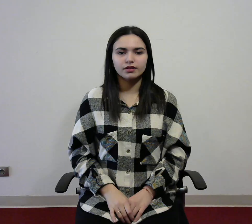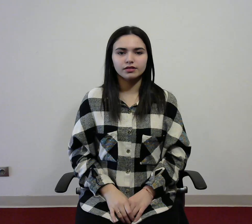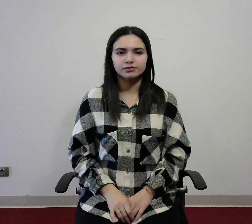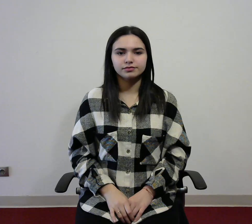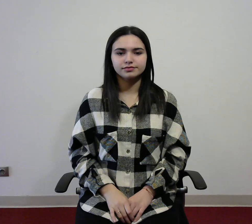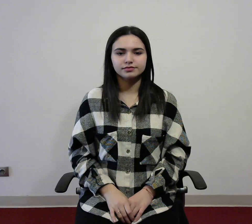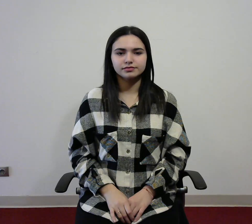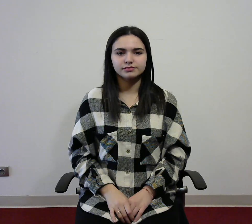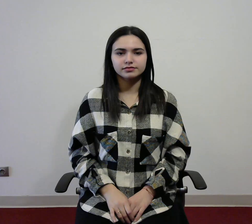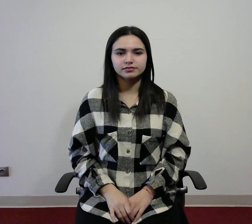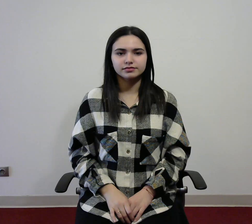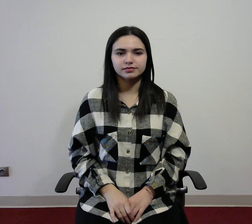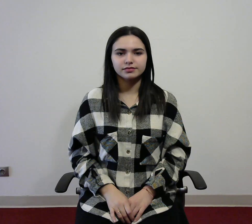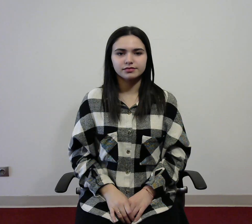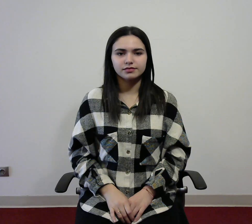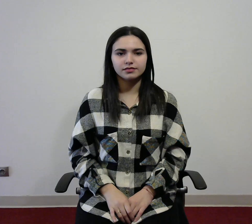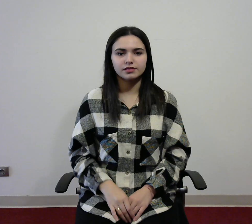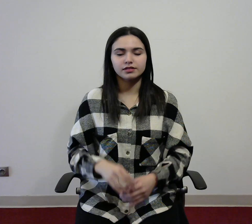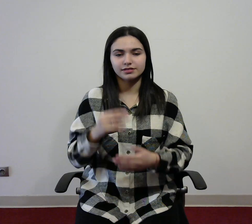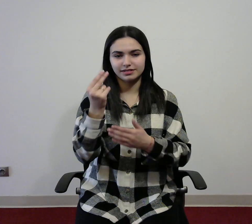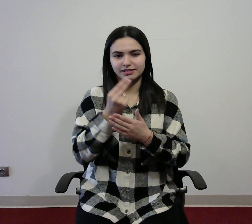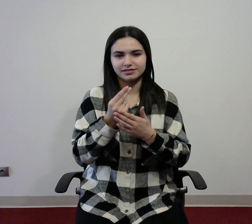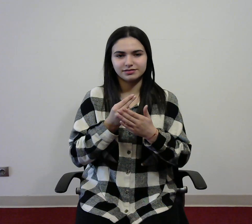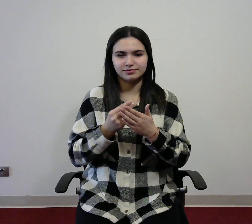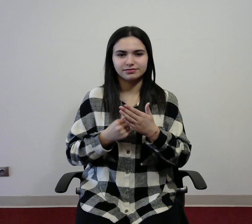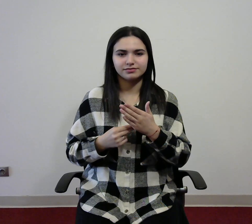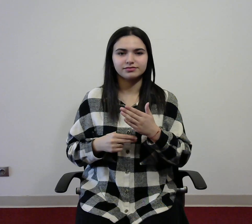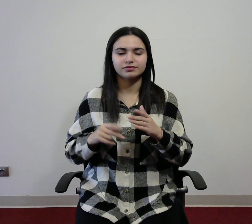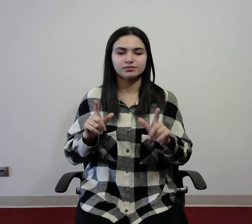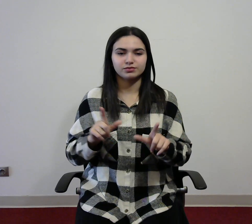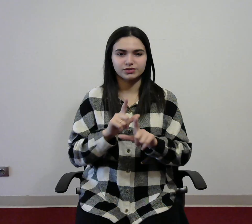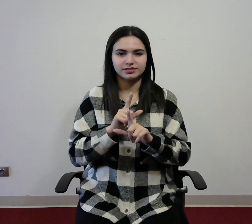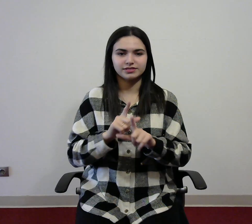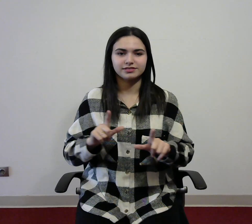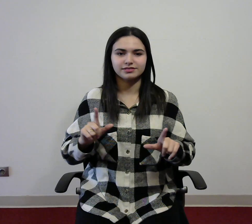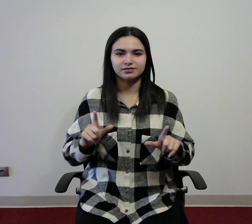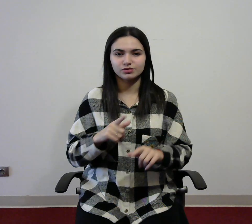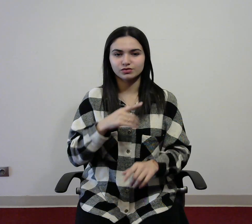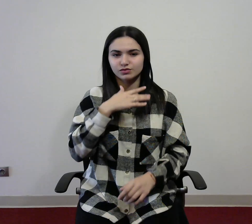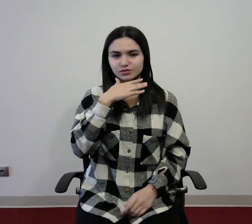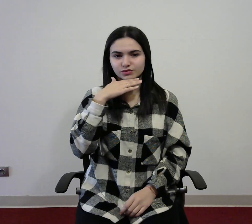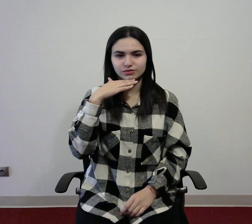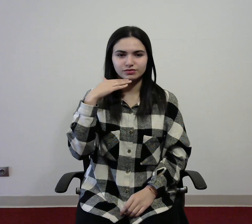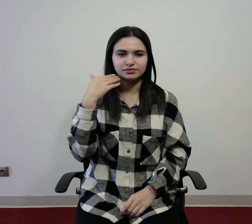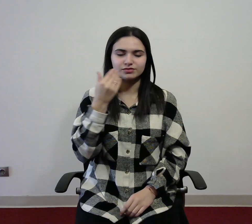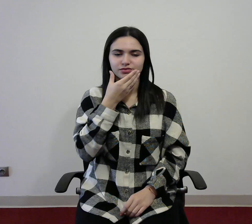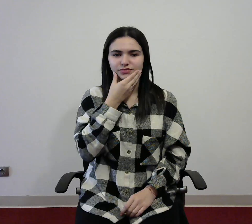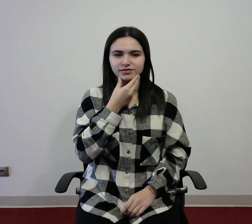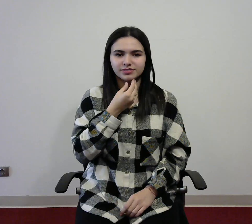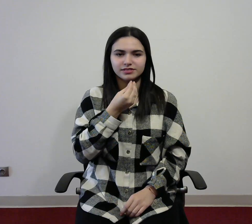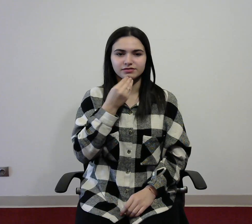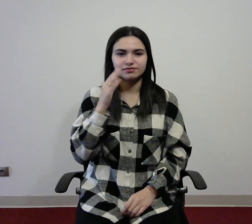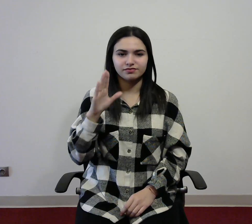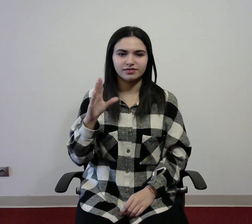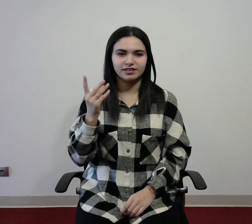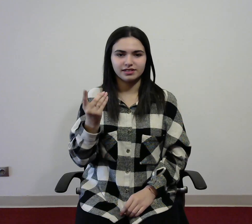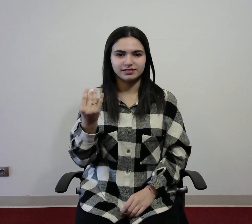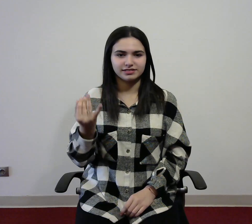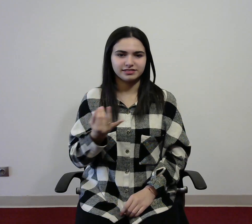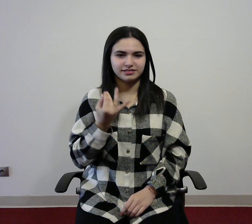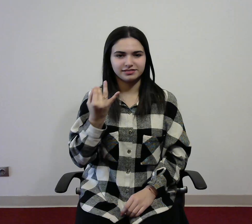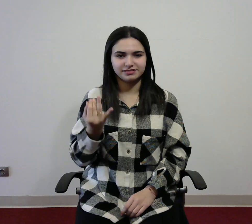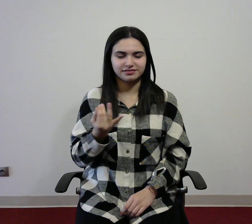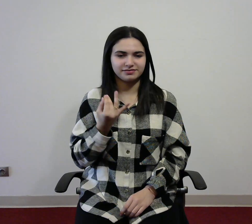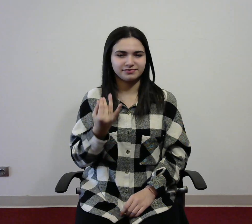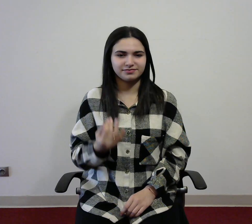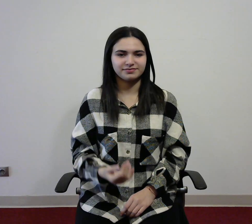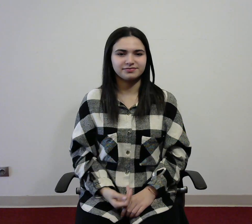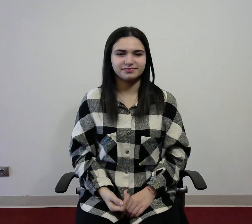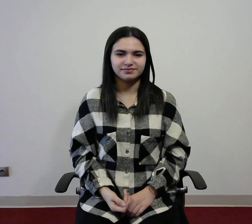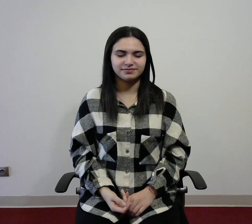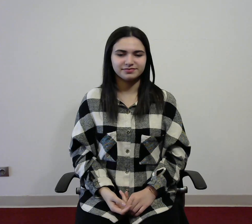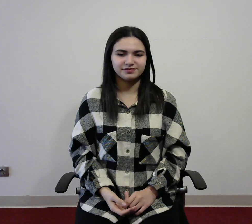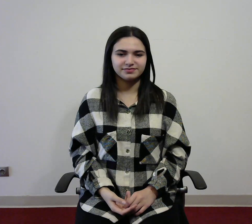Rəsm muzeyi çox gözəl və maraqlıdır